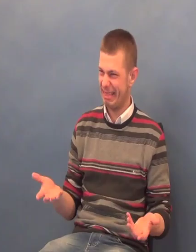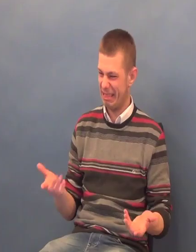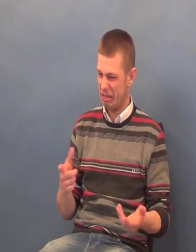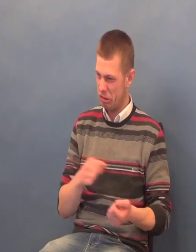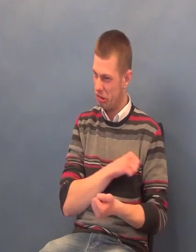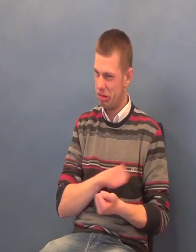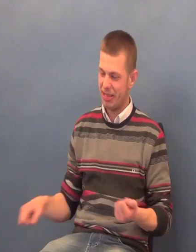Można zniszczyć.